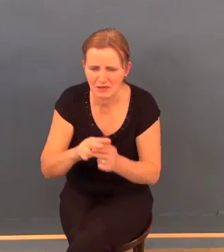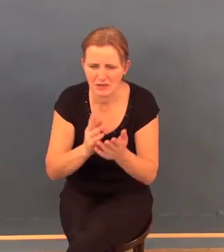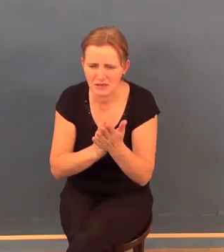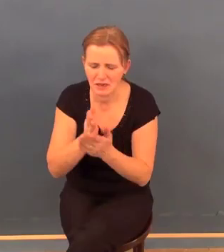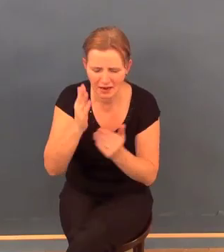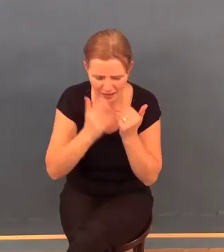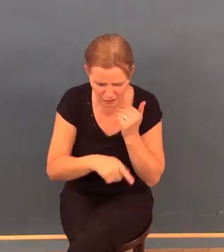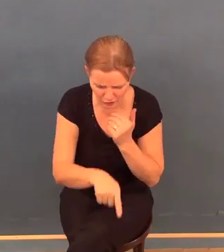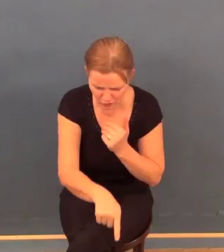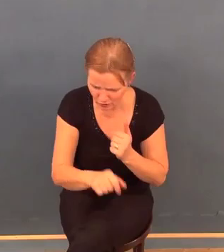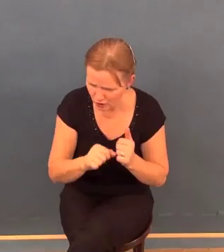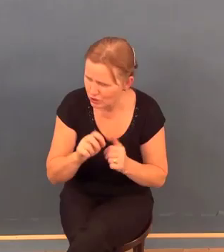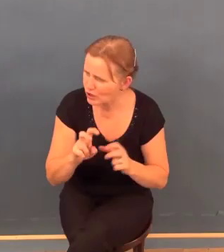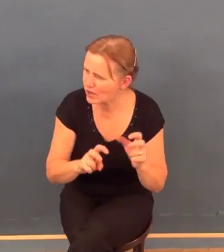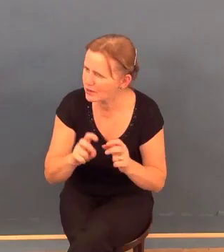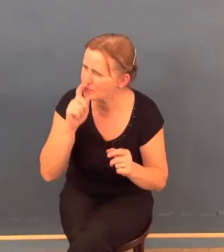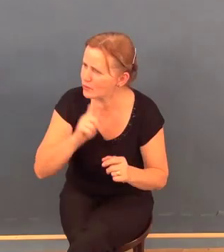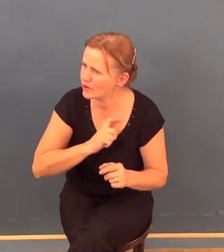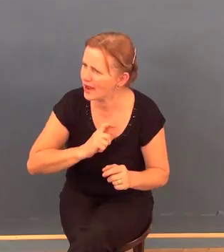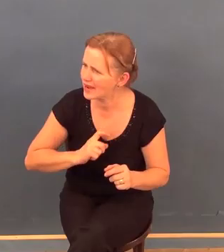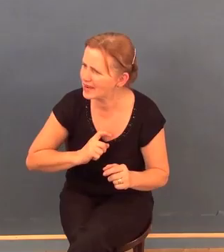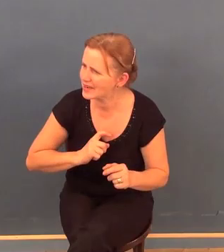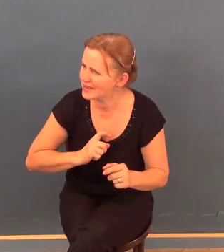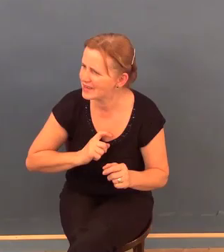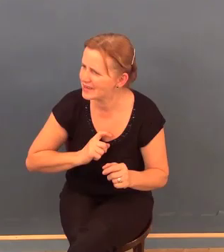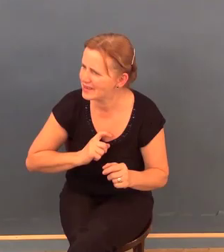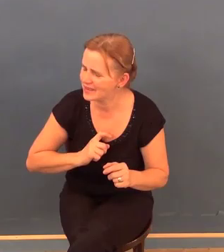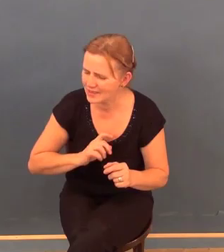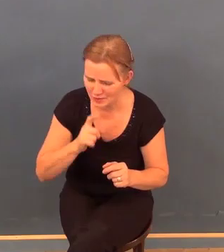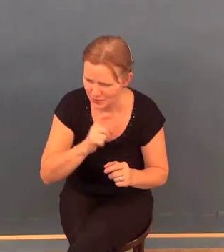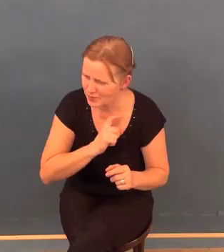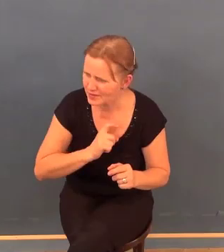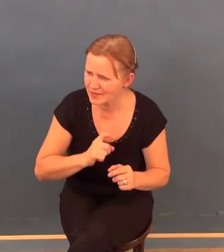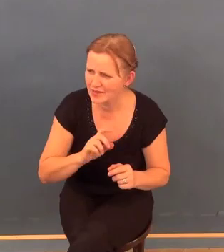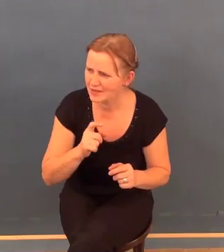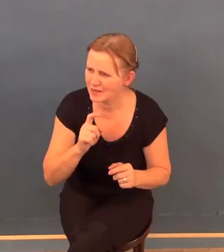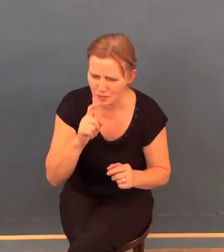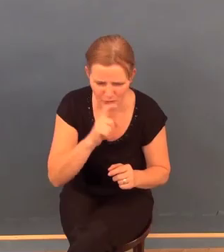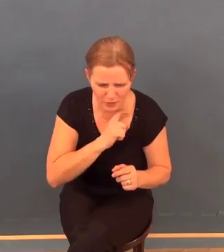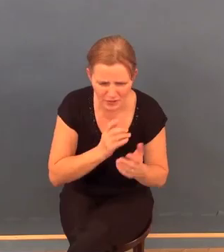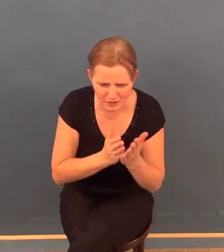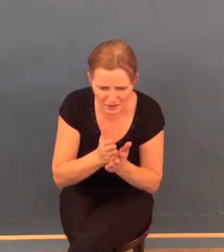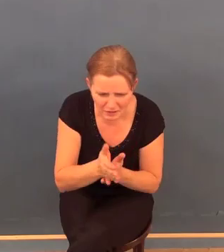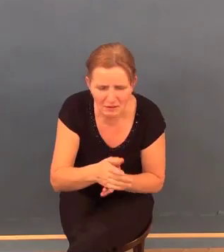Wpada na końcu do hotelowej recepcji.